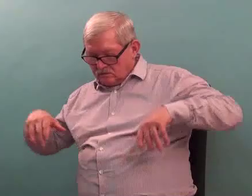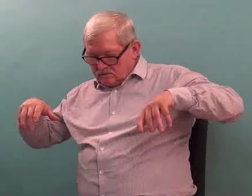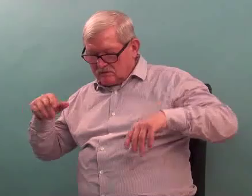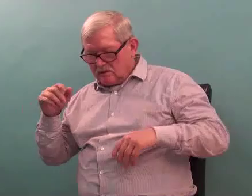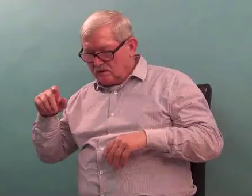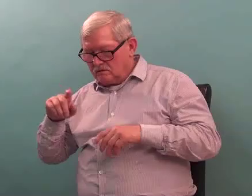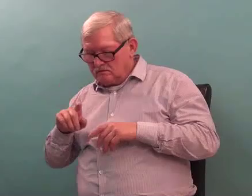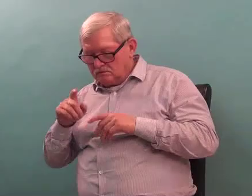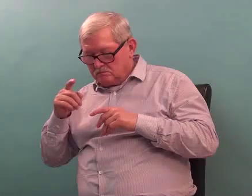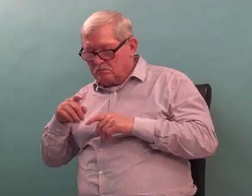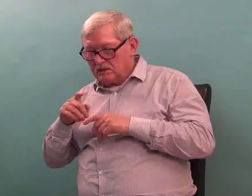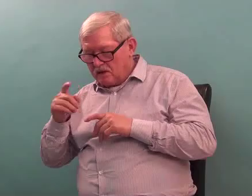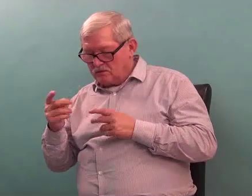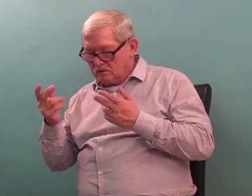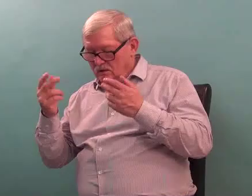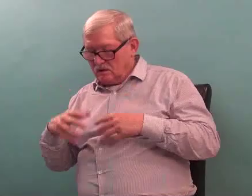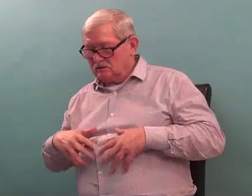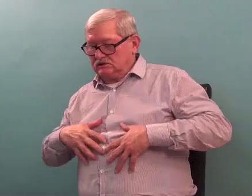Myszka Miki dziwi się.